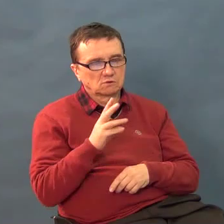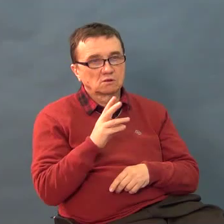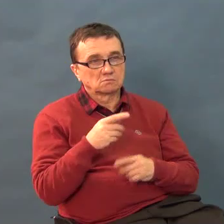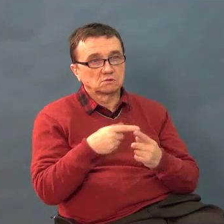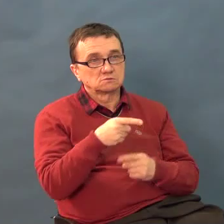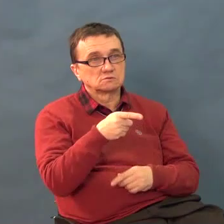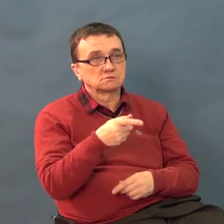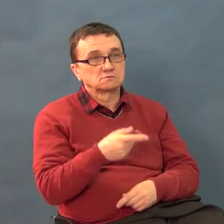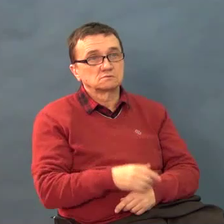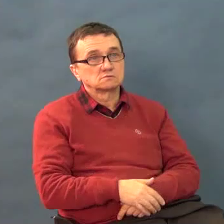Czy wtorek ci pasuje?